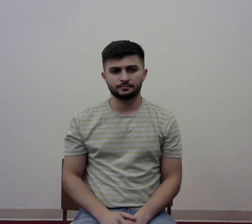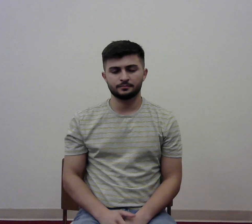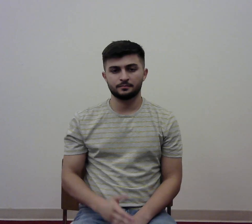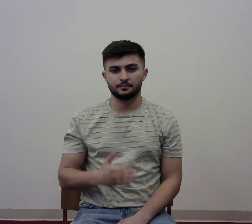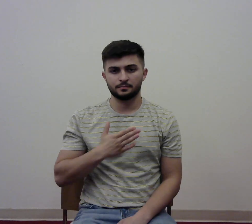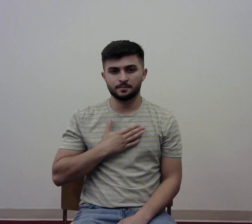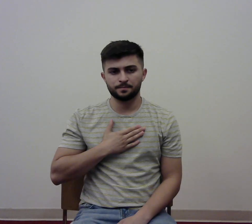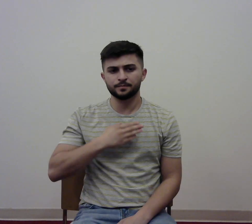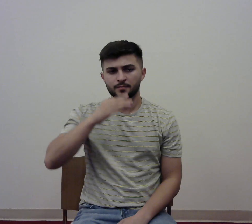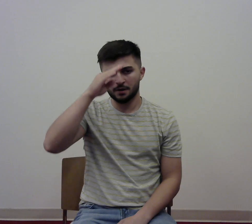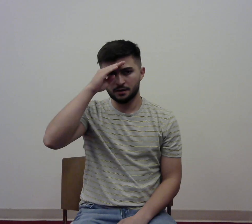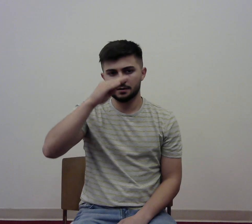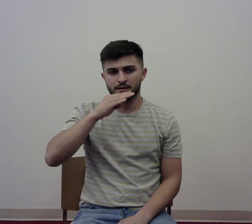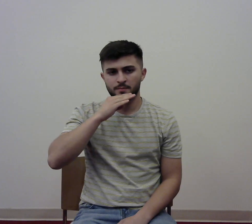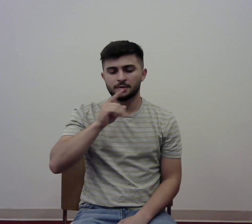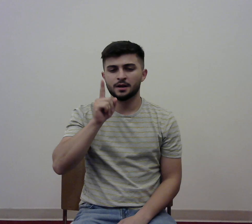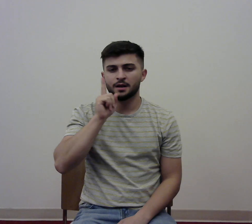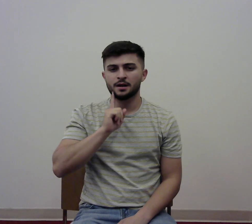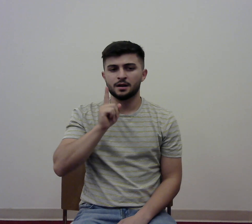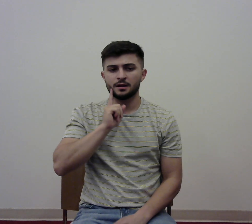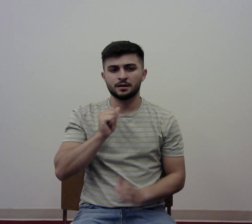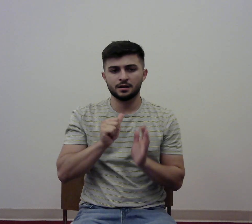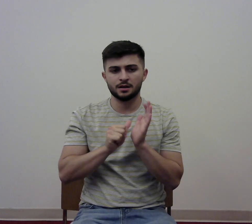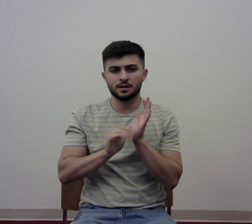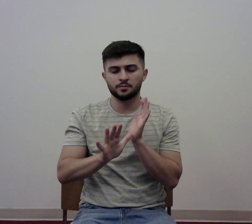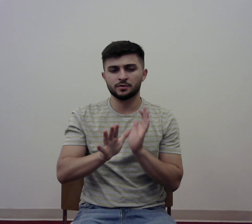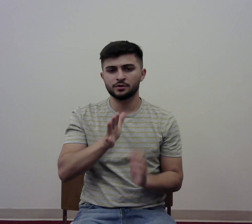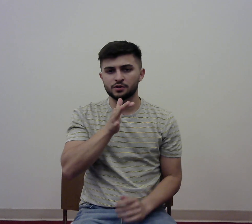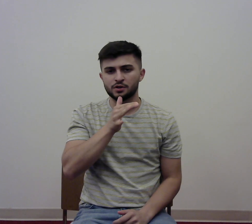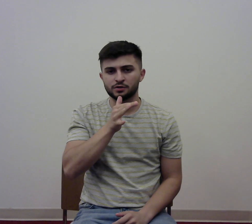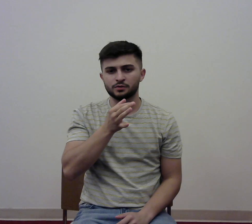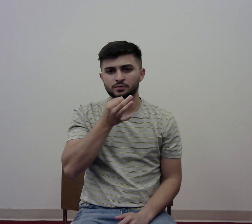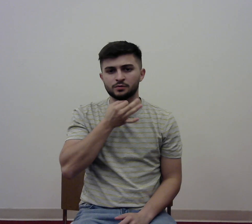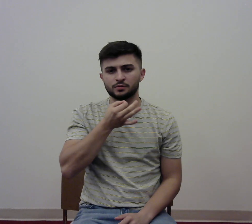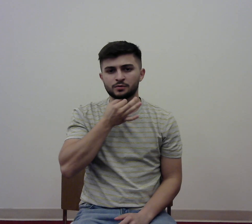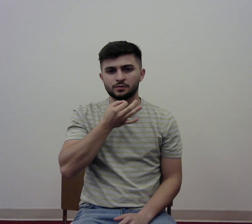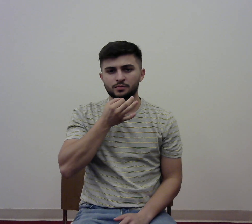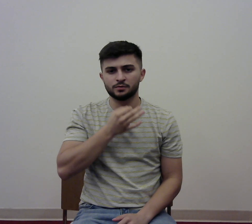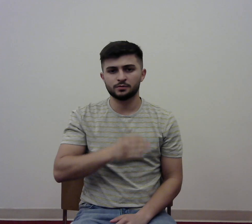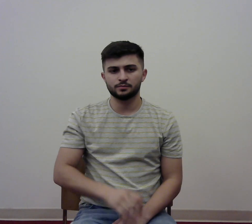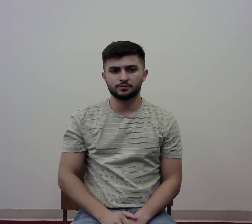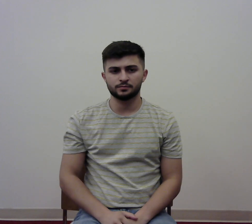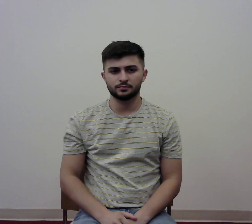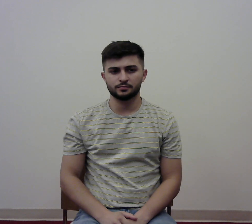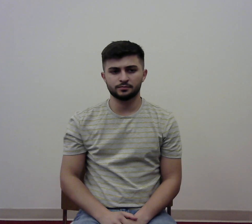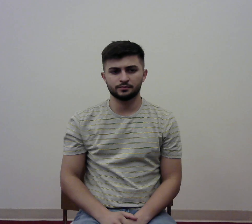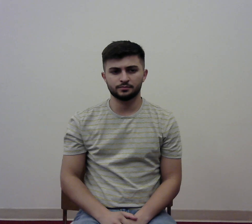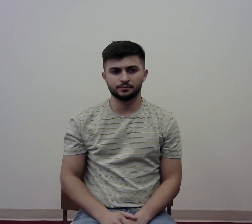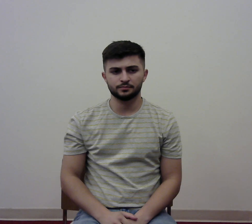Mənim atamın hələ 65 yaşı olmayıb